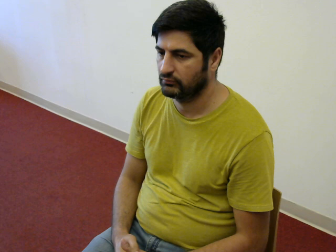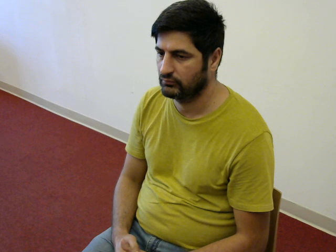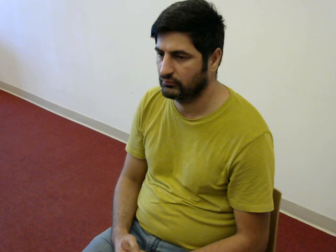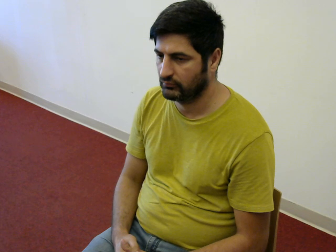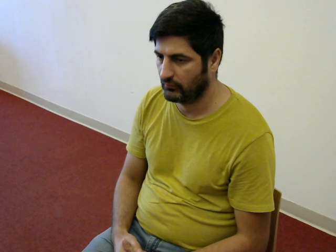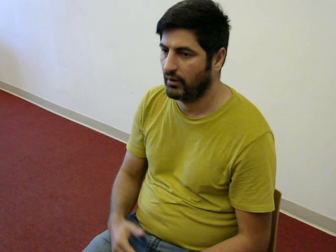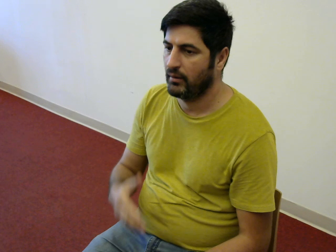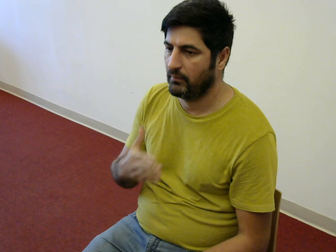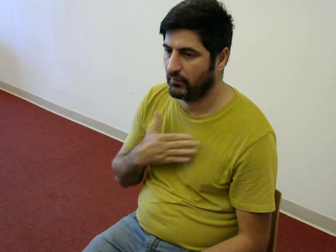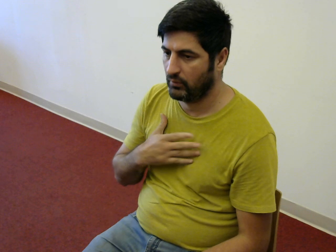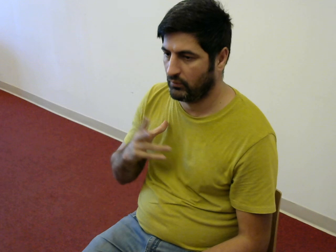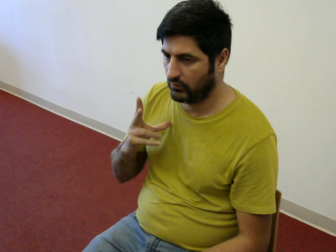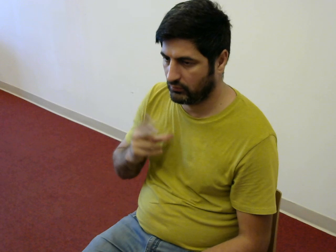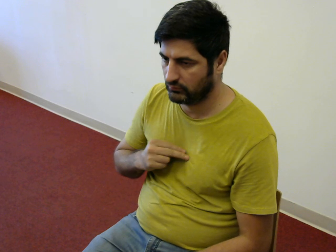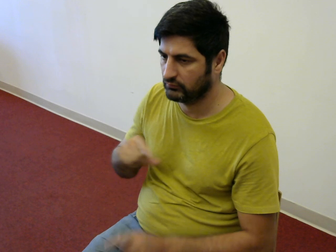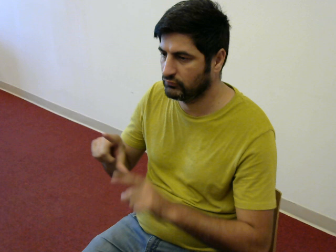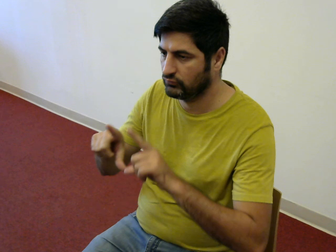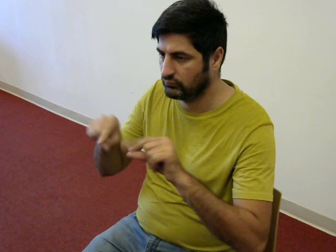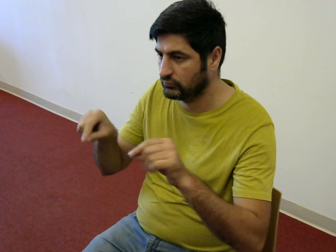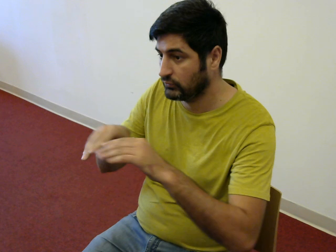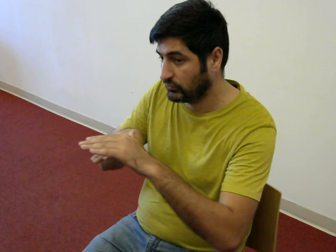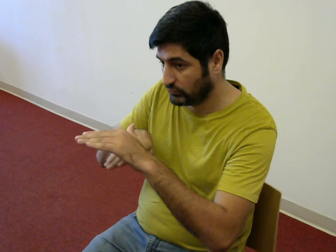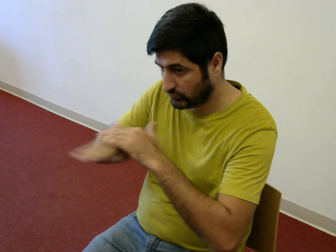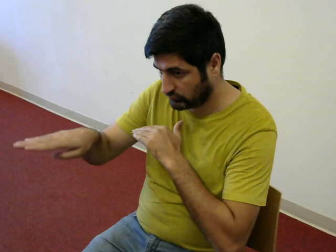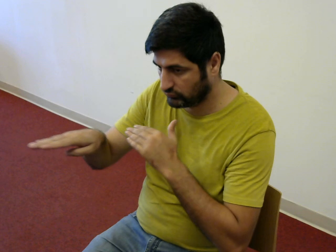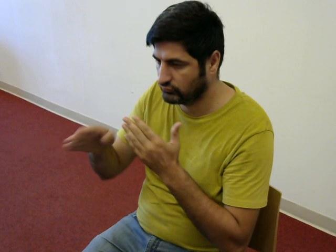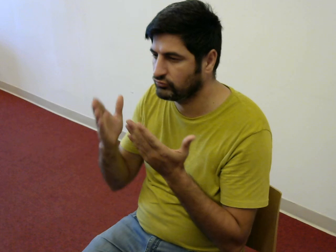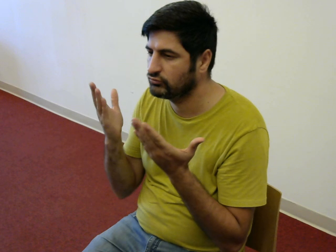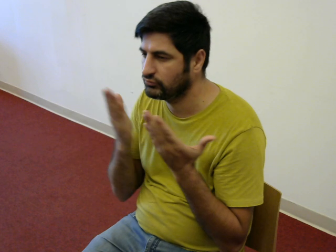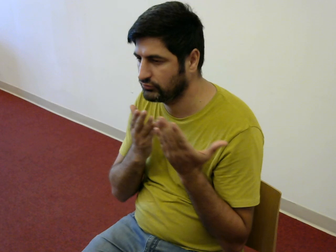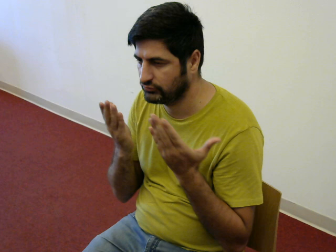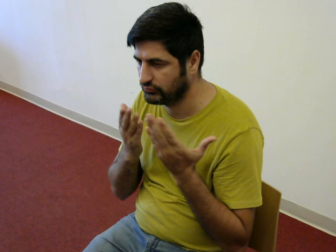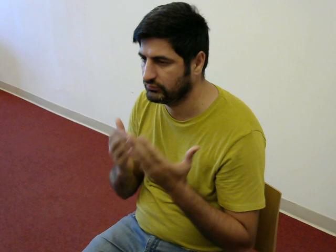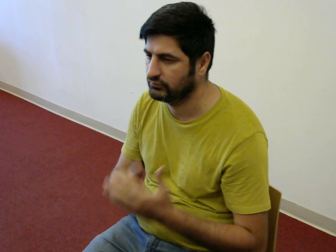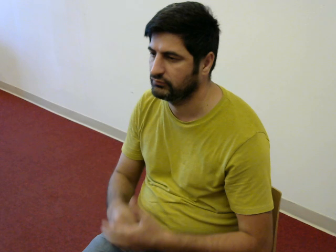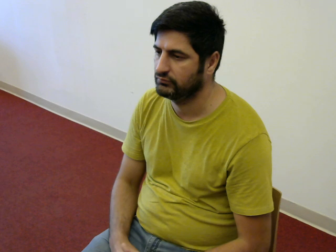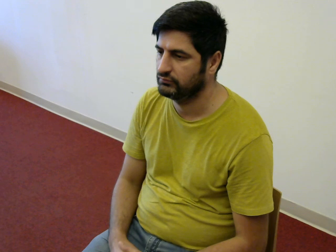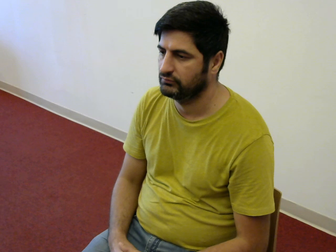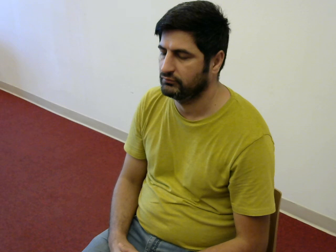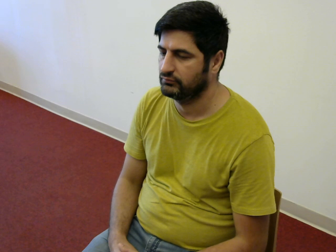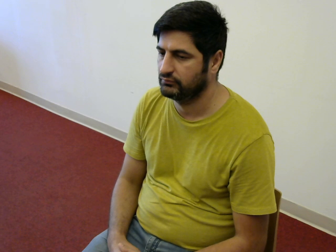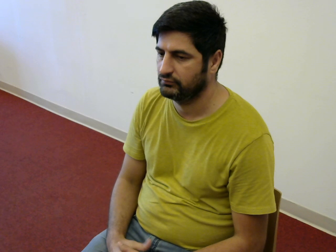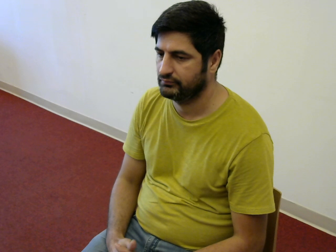Mənim qızım məktəbə gedir, oxuyur